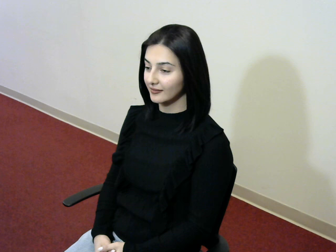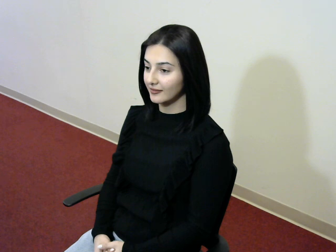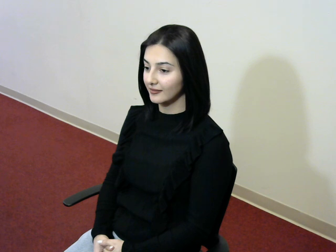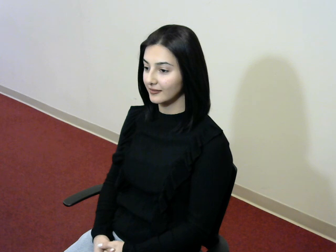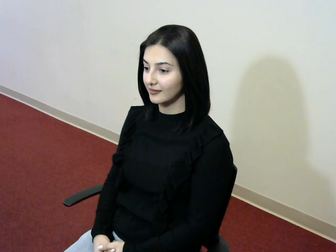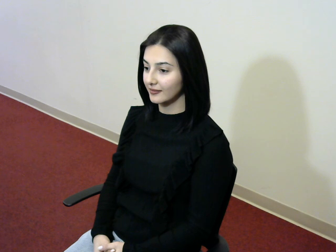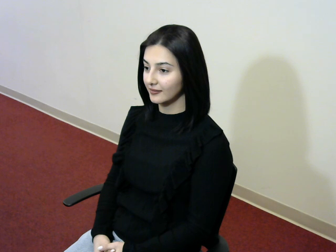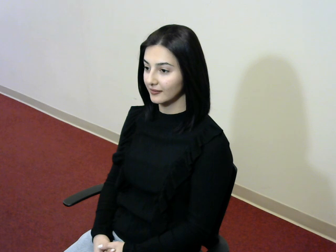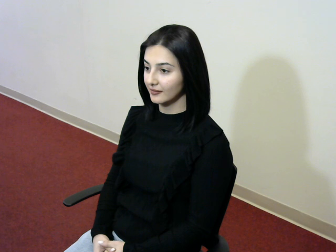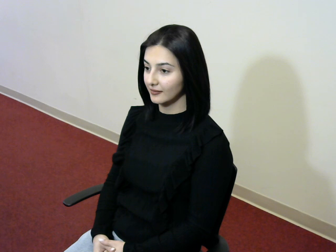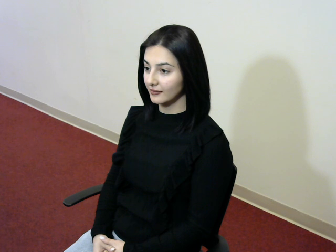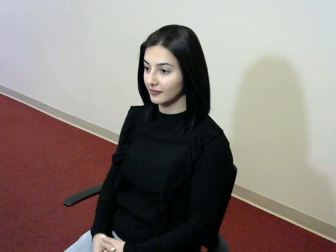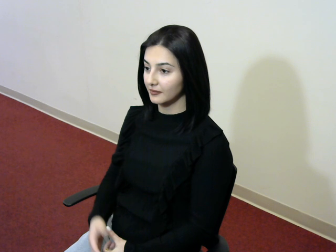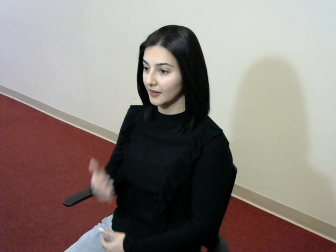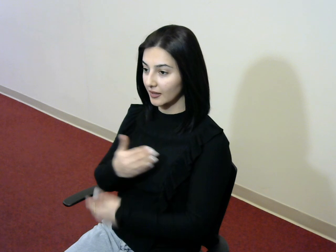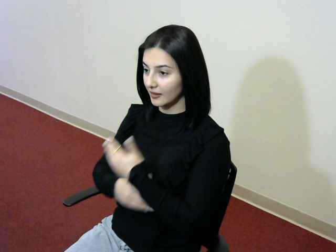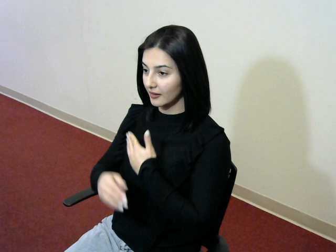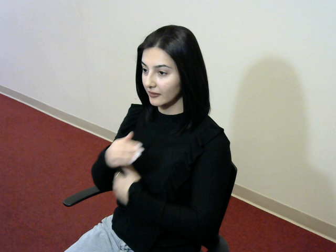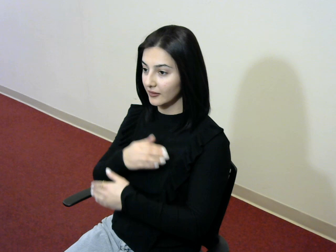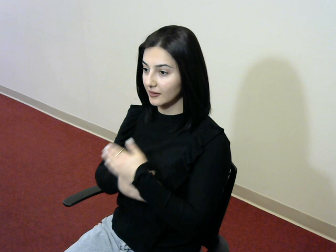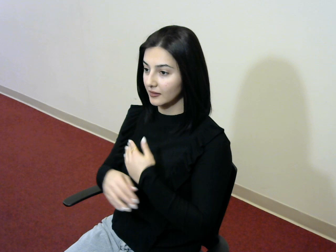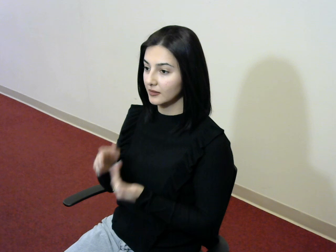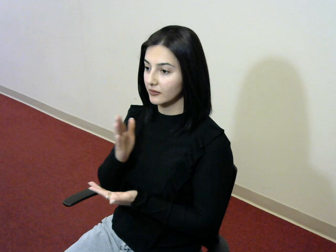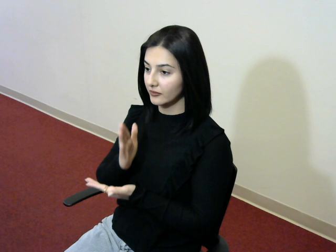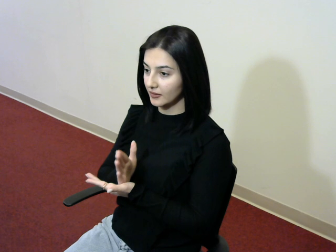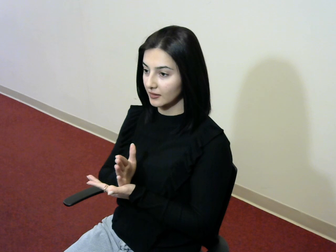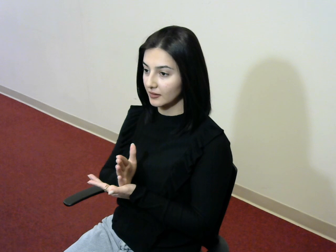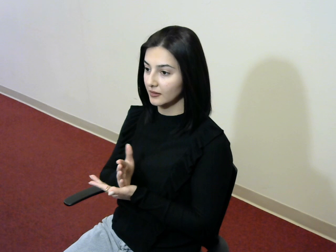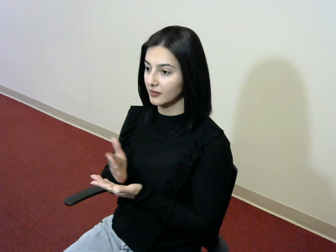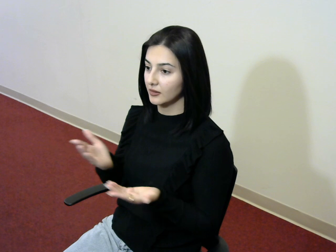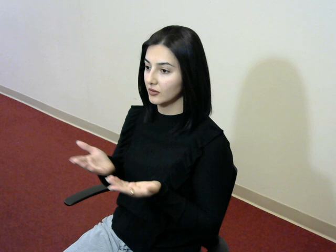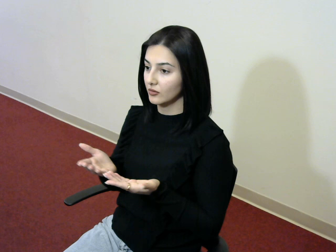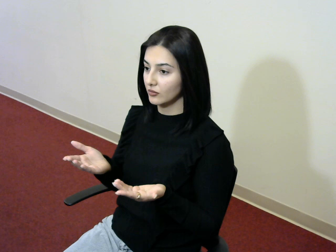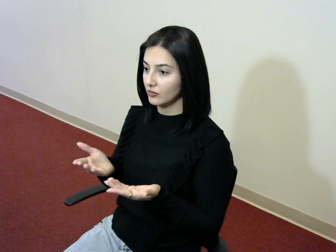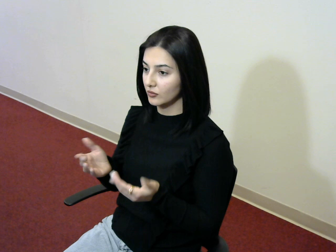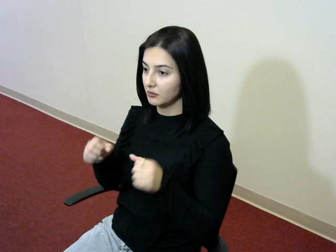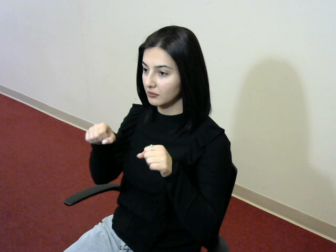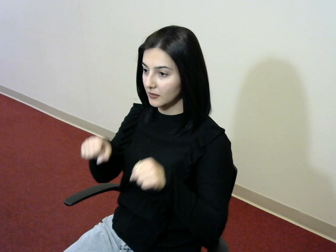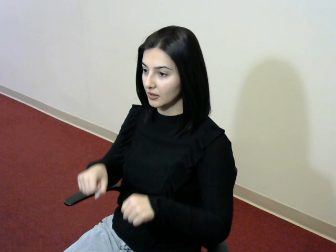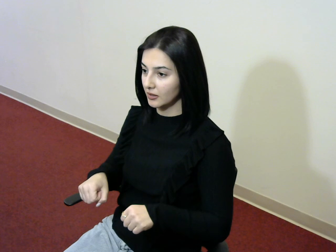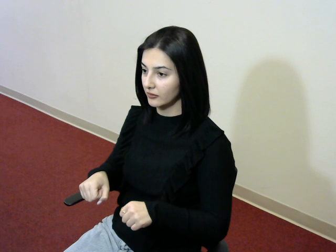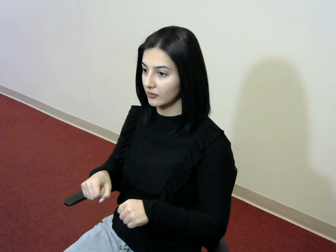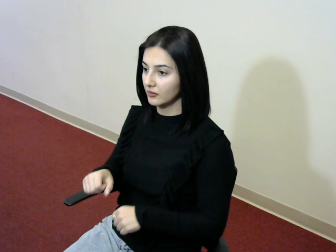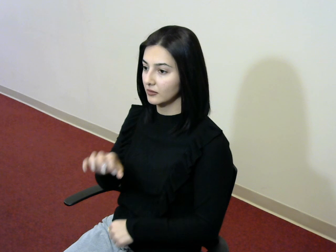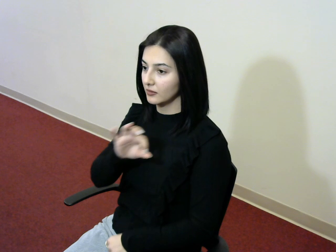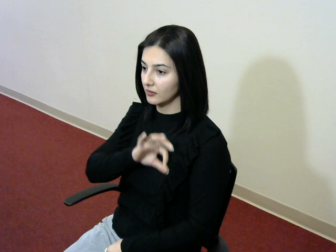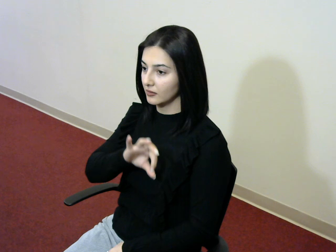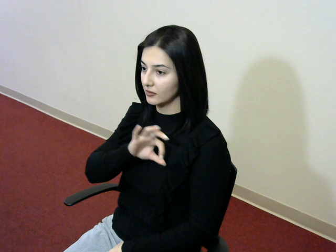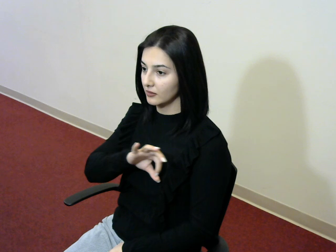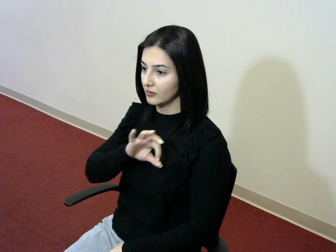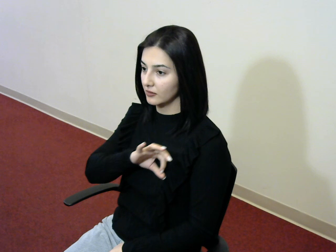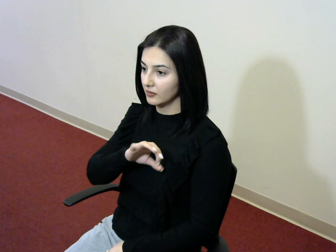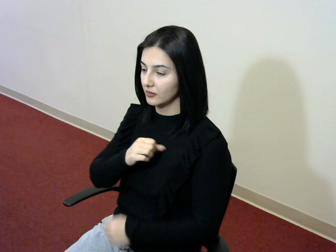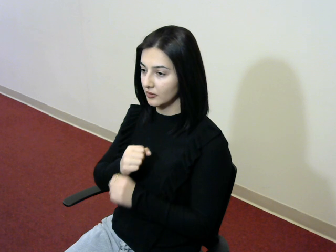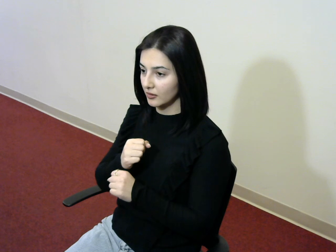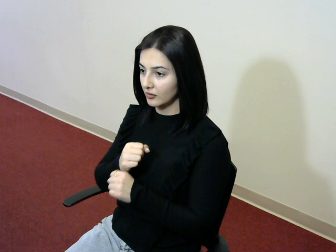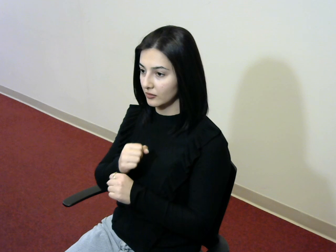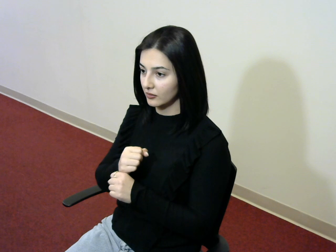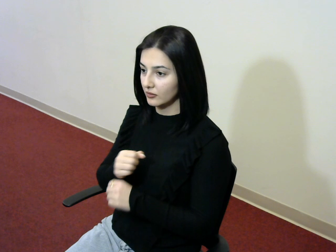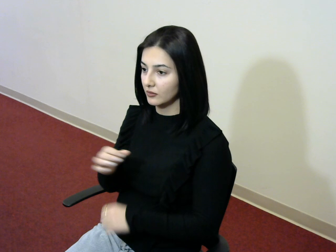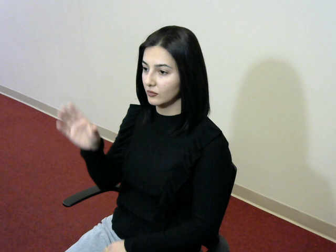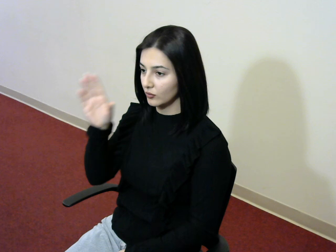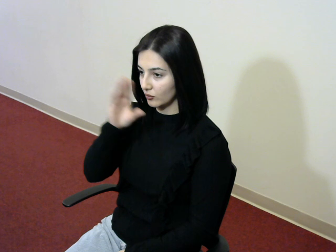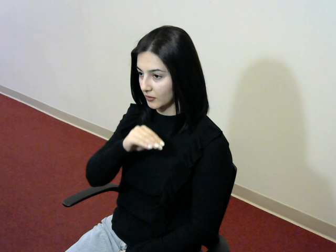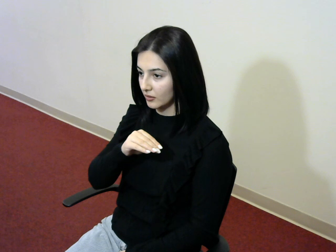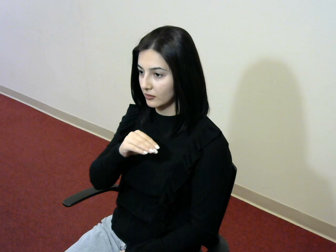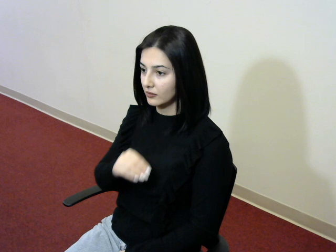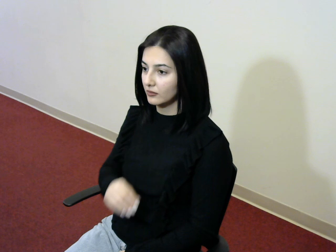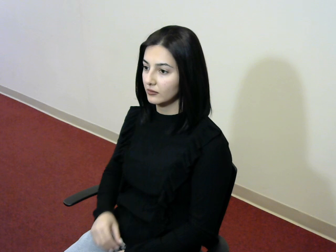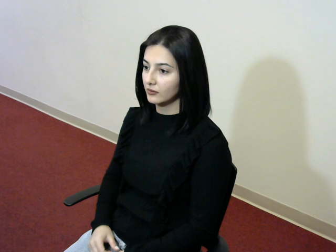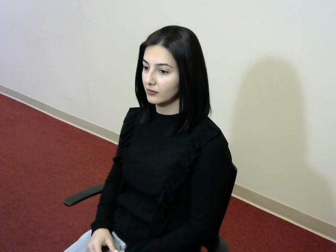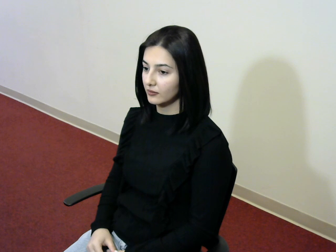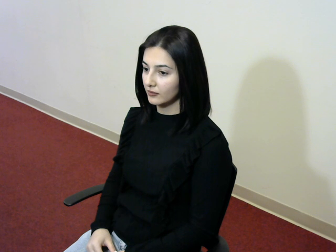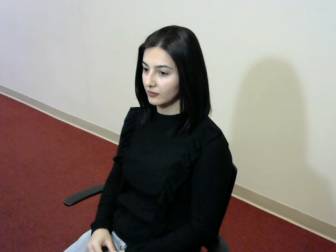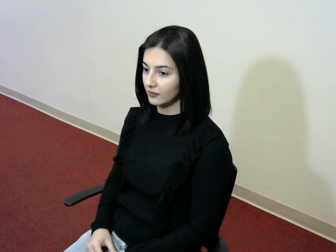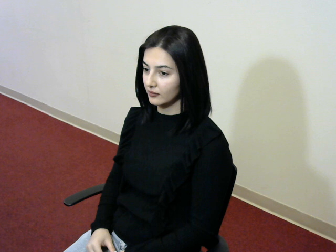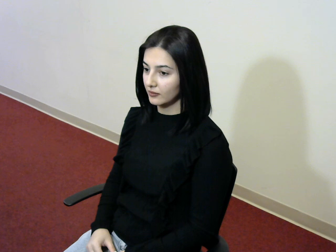Əlilliyim var, hansı hüquqlardan istifadə edə bilərəm?